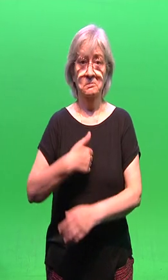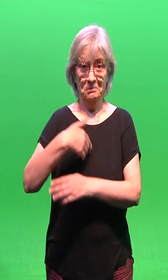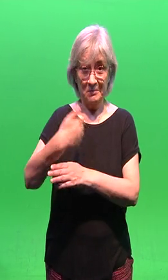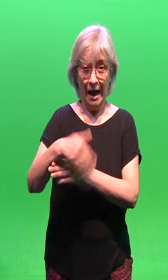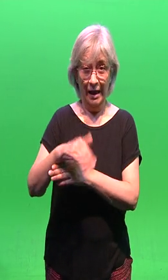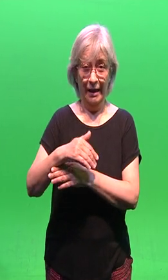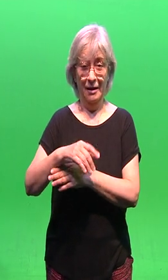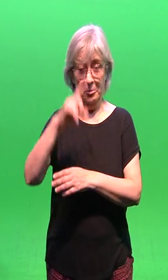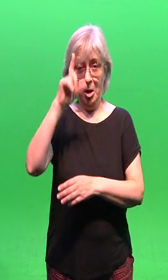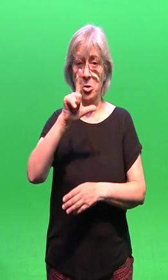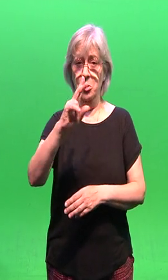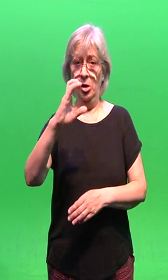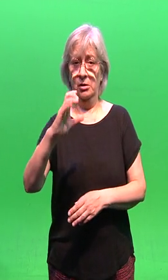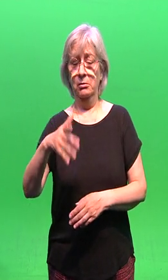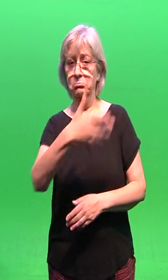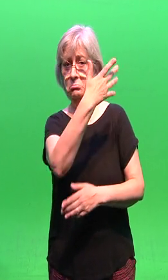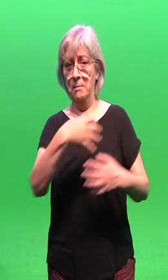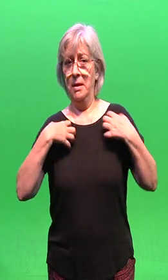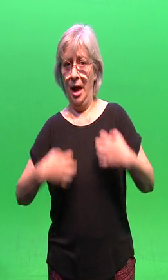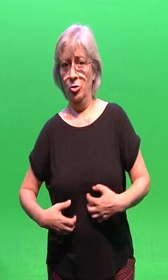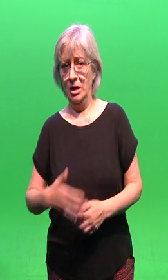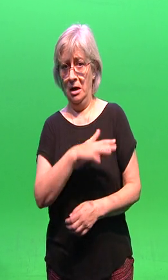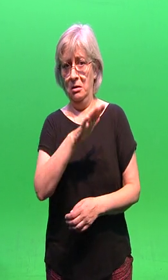La meva adreça és carrer Luc, a Badalona!